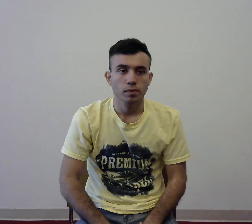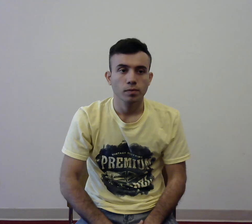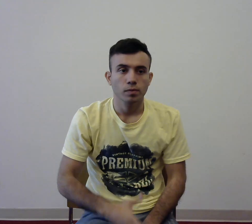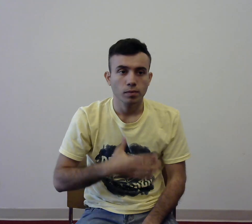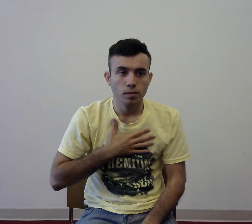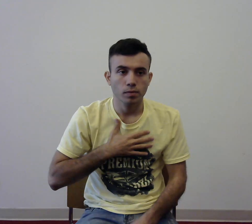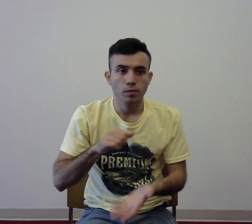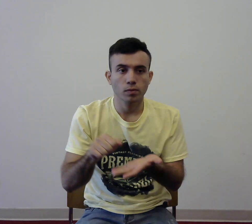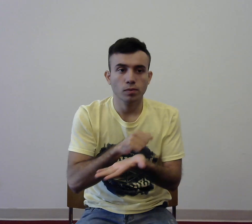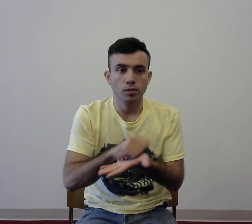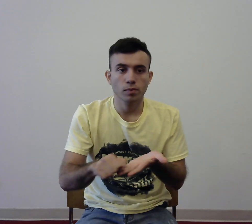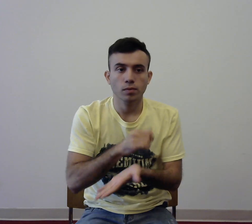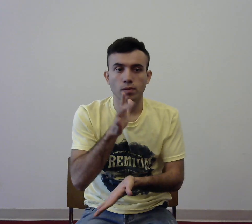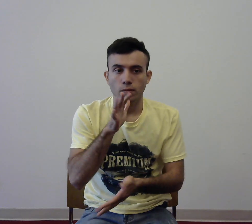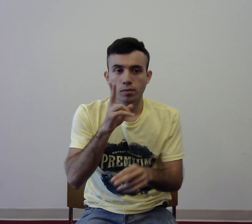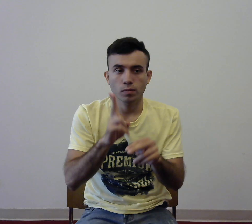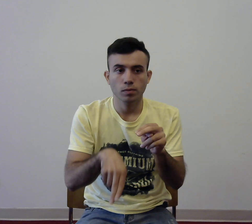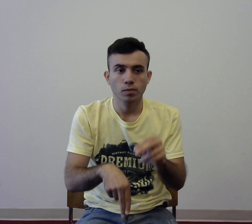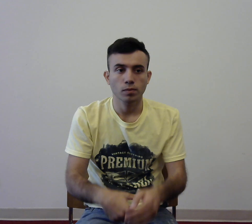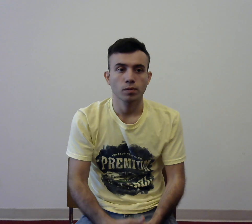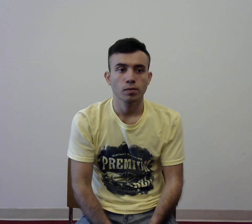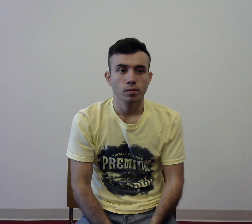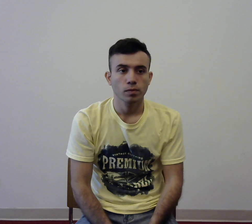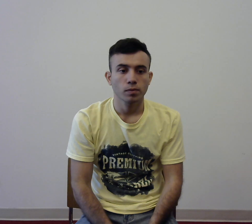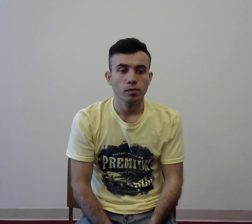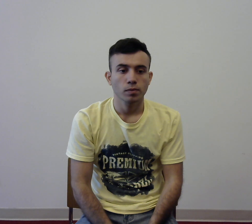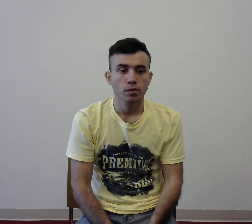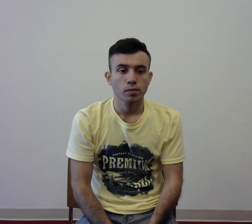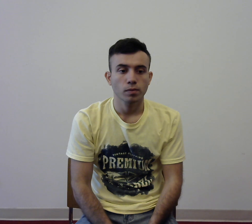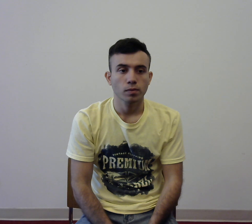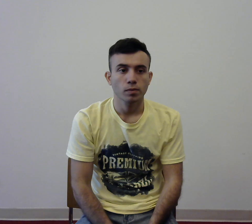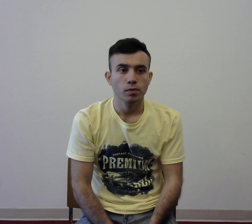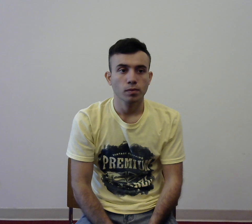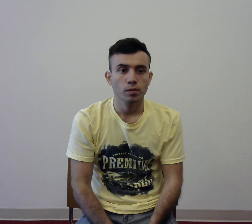Mənim sənədimin vaxtı bitib